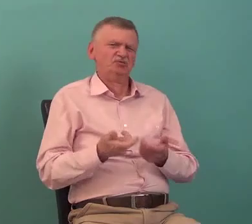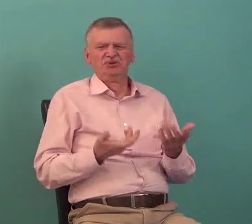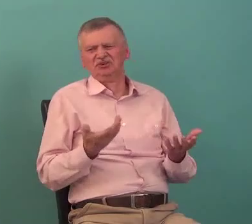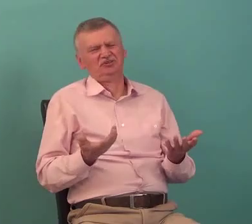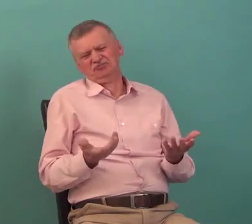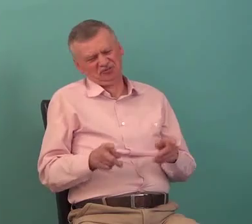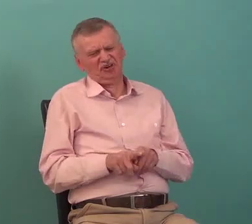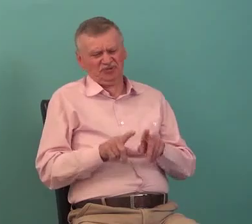Ciągle to samo.